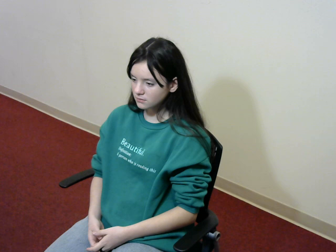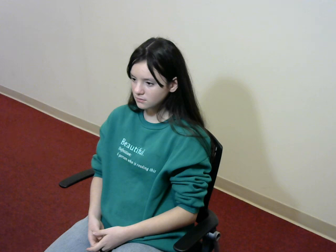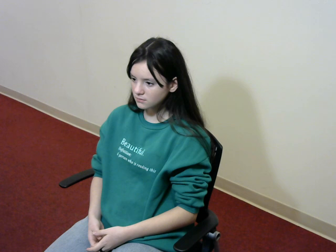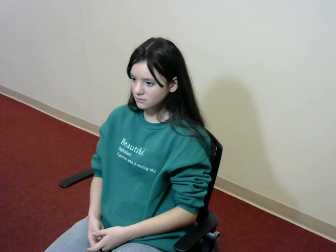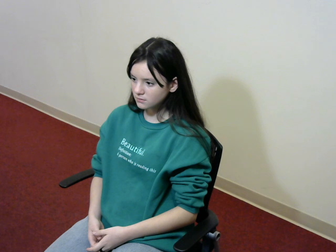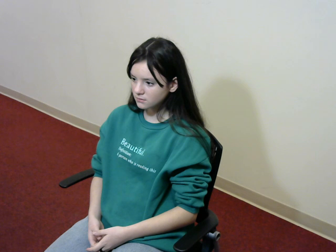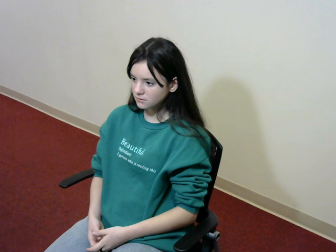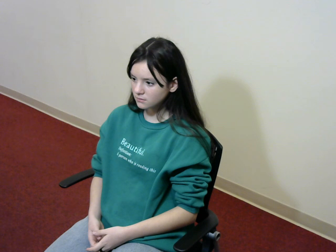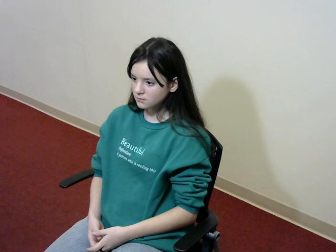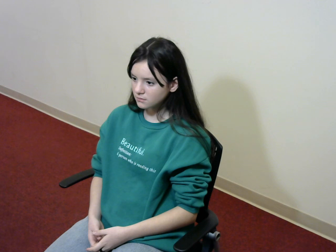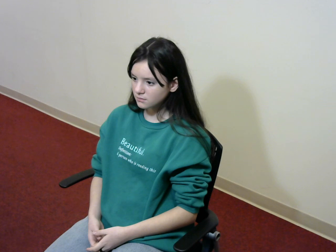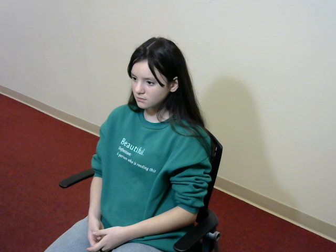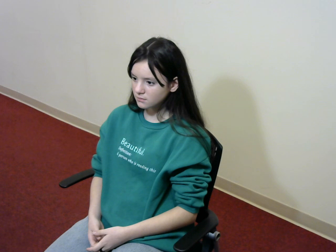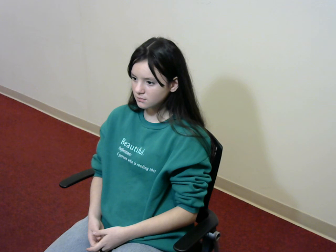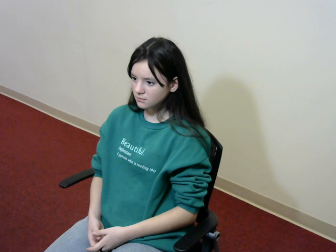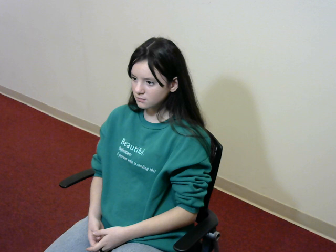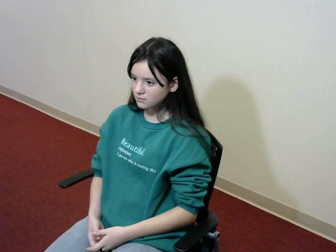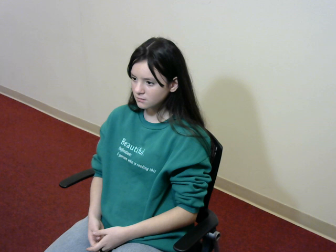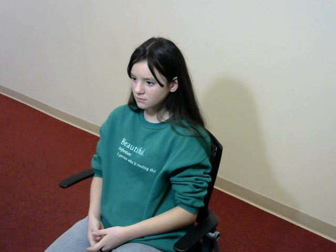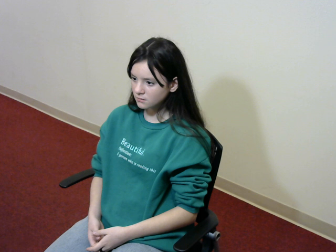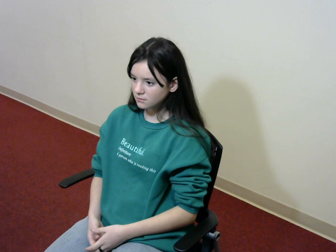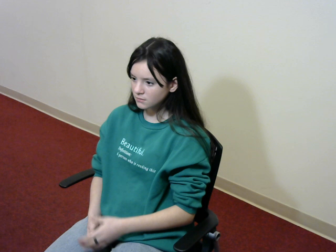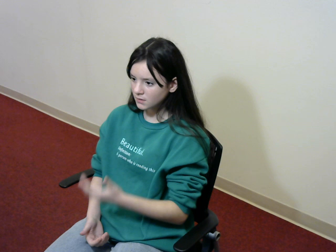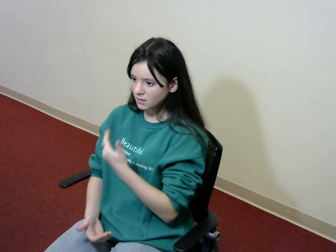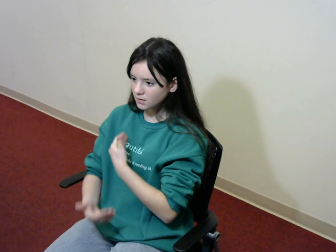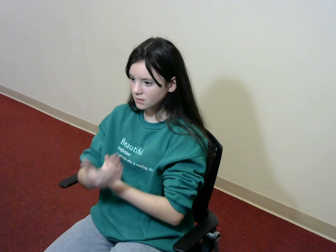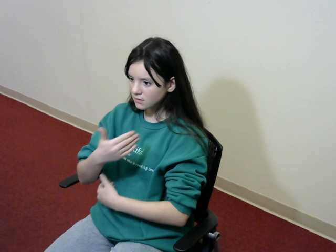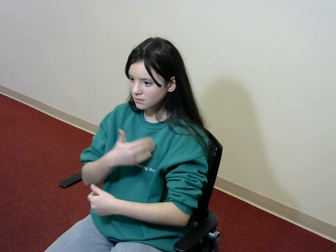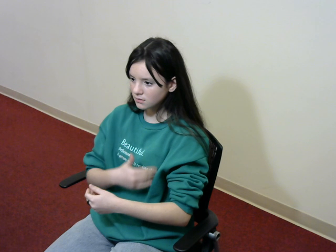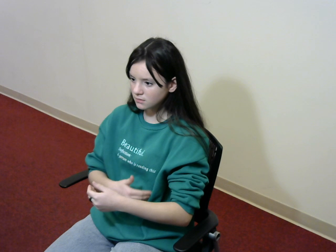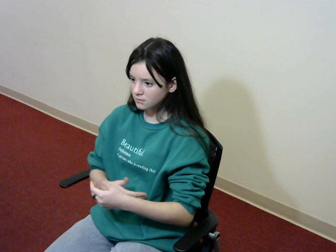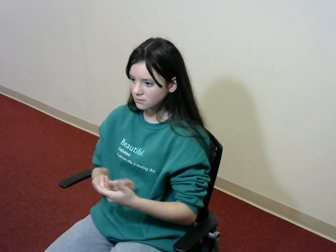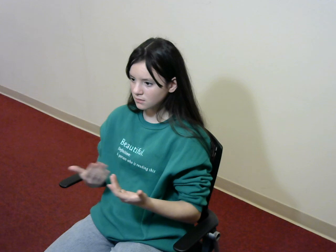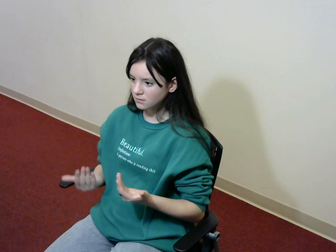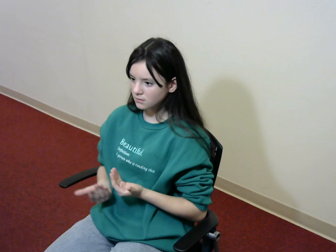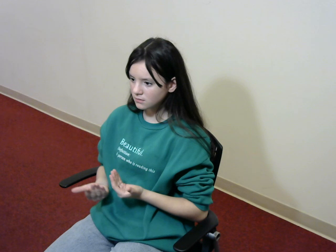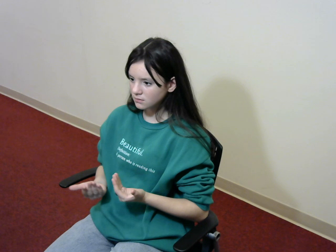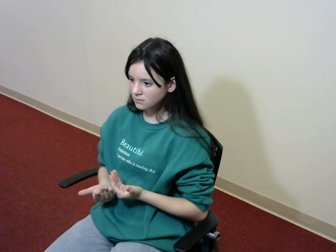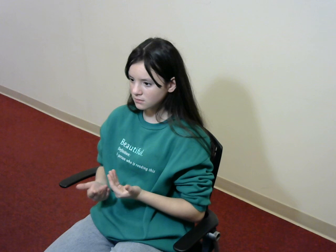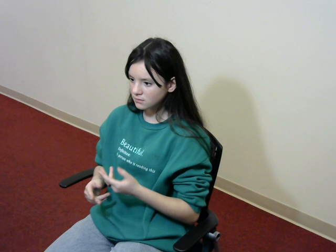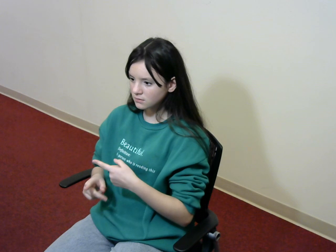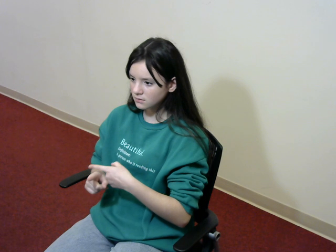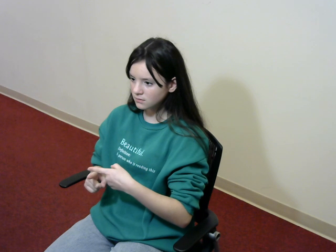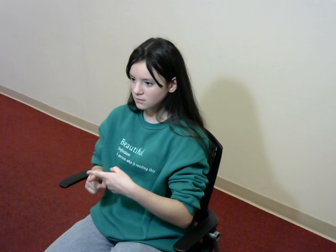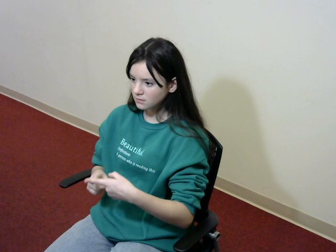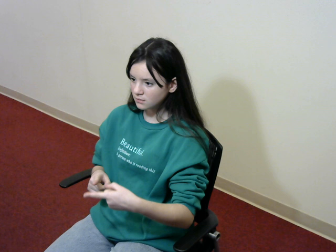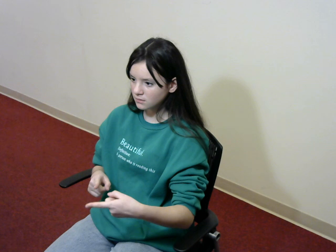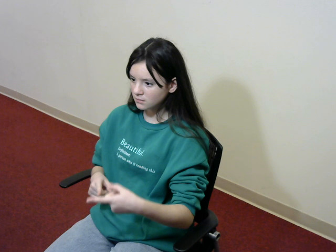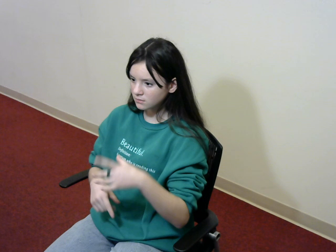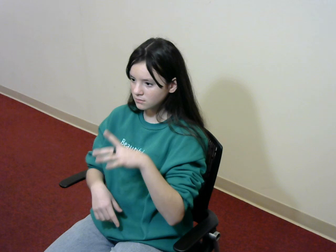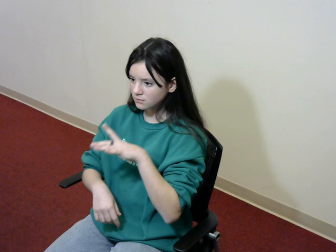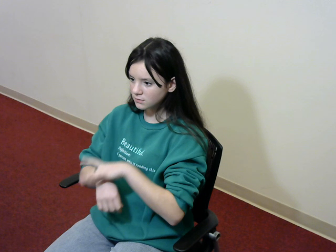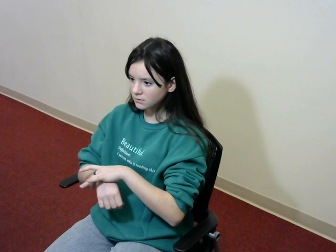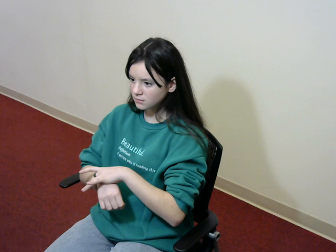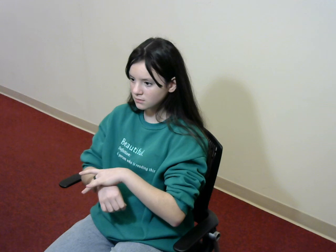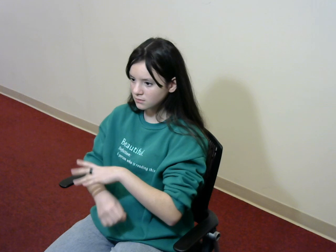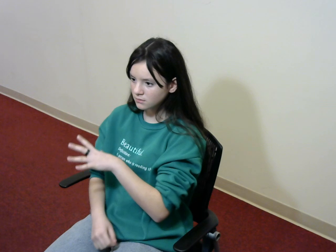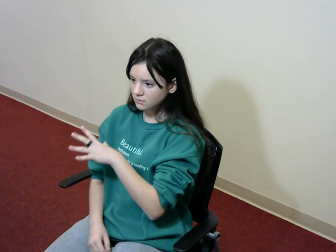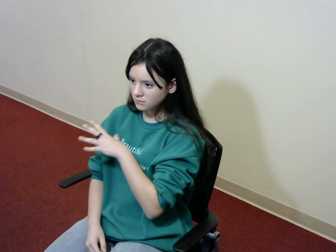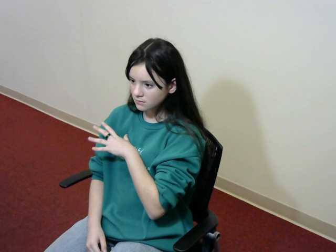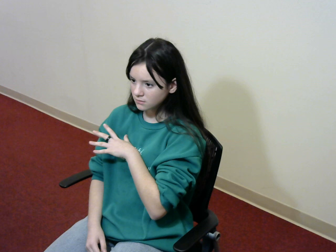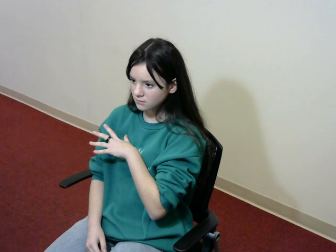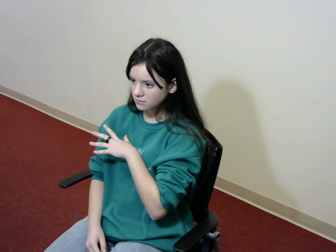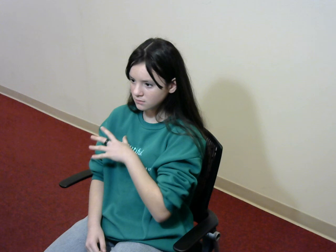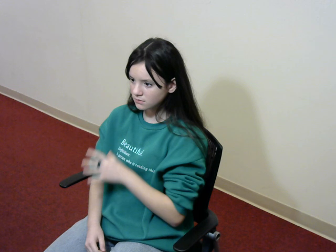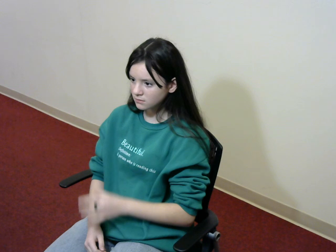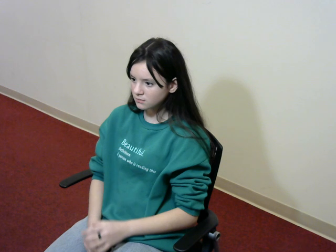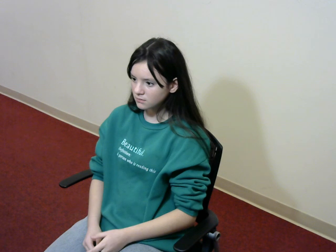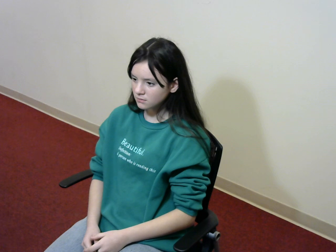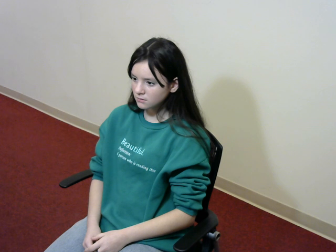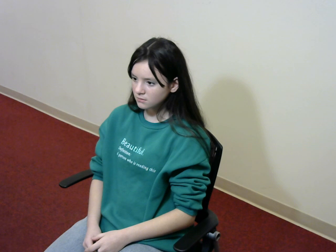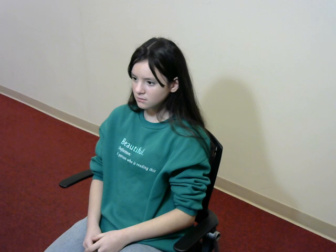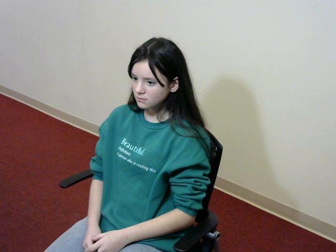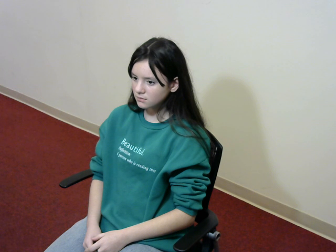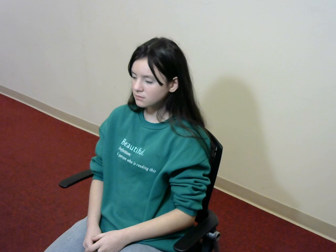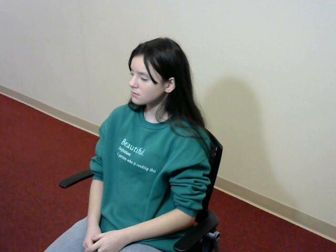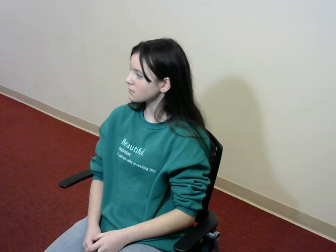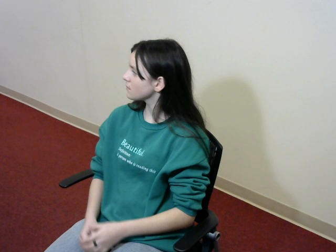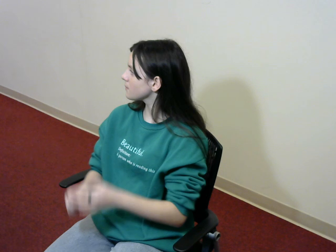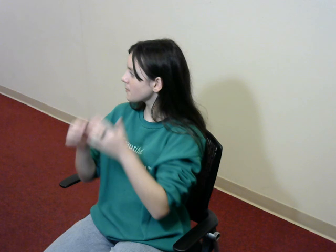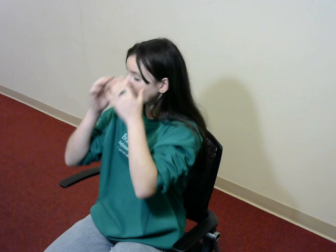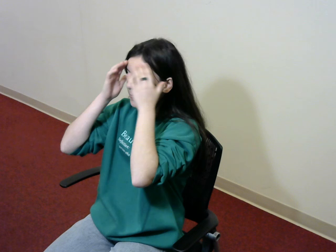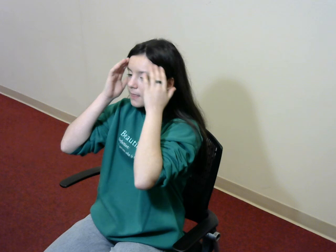Əlillik hansı müddətə müəyyən olunur?